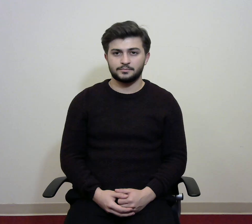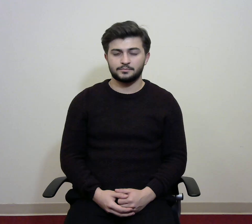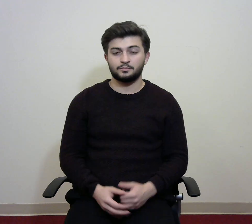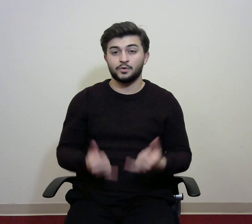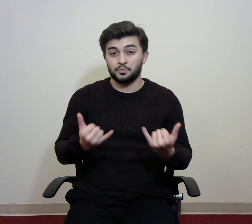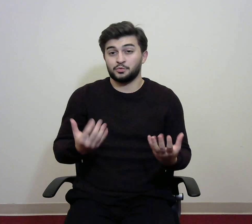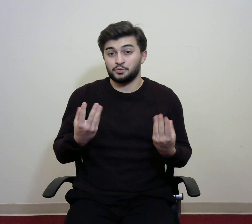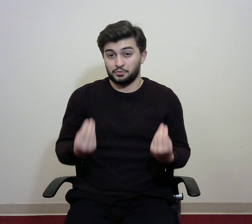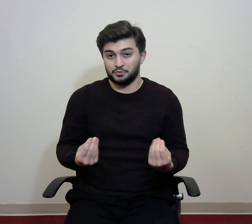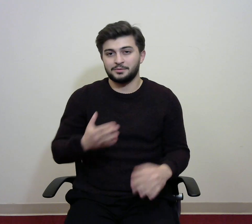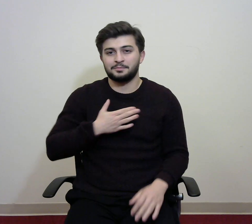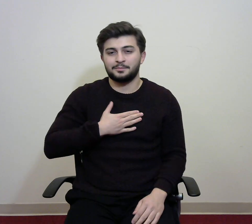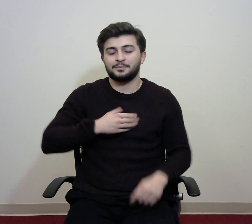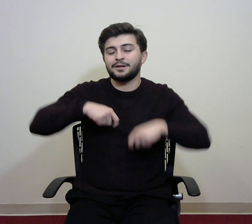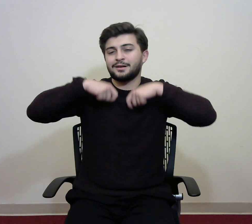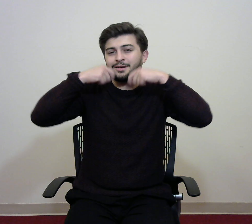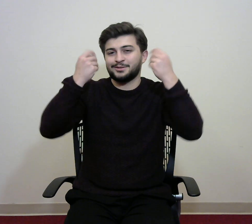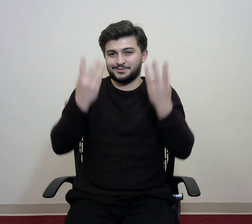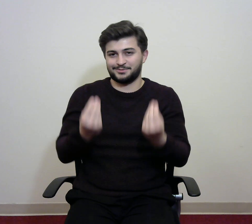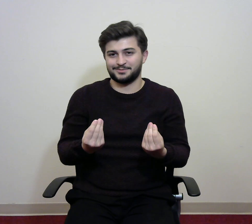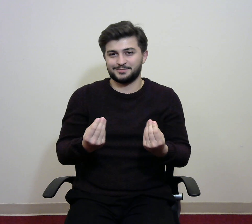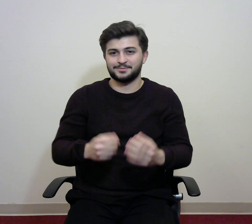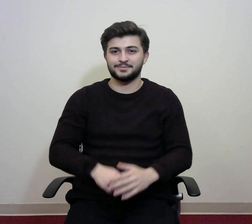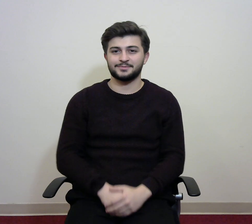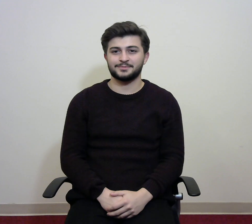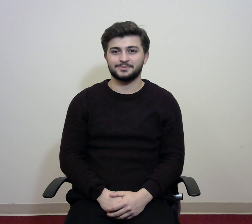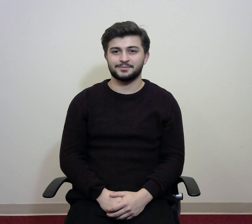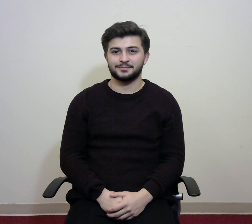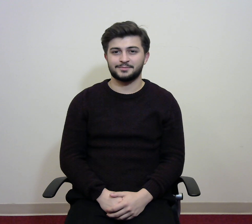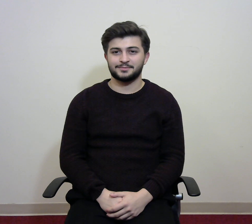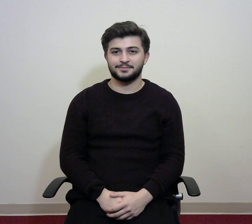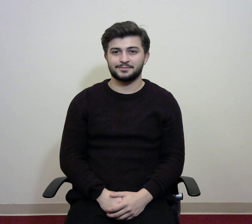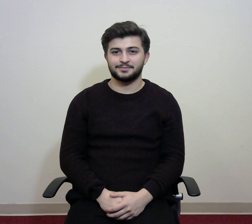Bu gün mənim ad günümdür